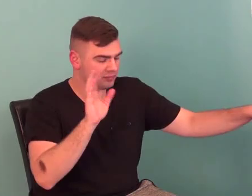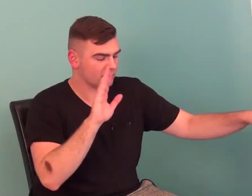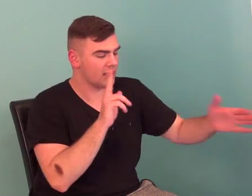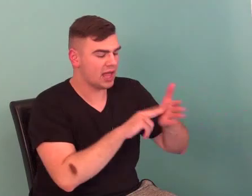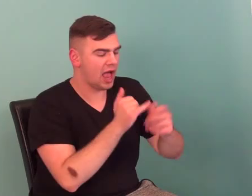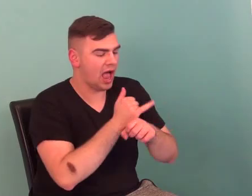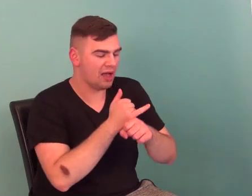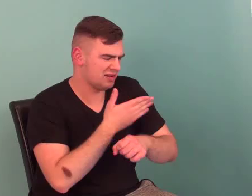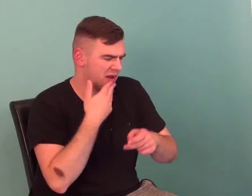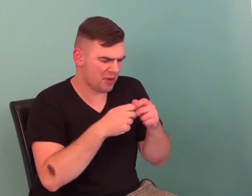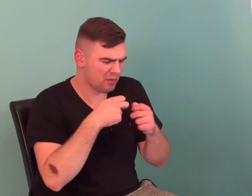Na kawę to nie ma problemu.